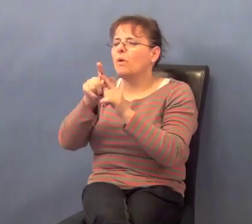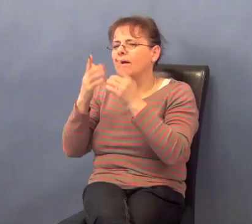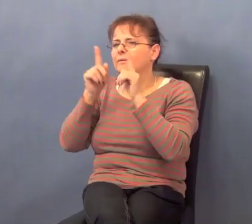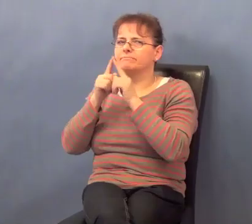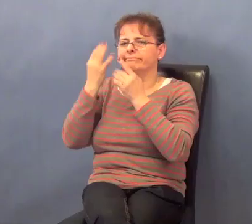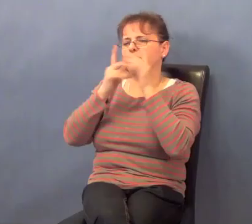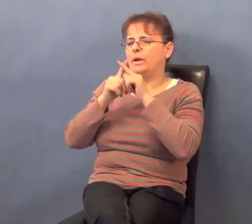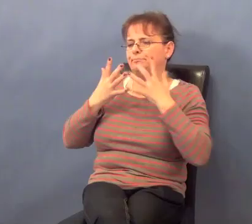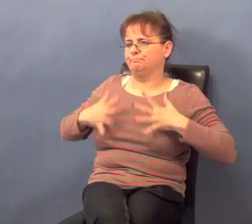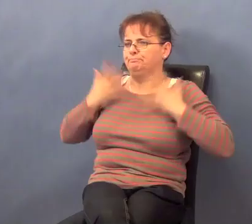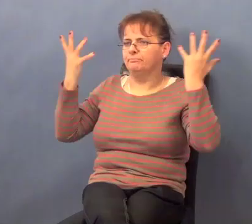Jest inaczej, to tak jak oszołomienie.